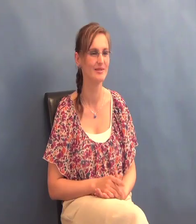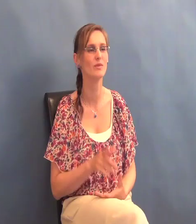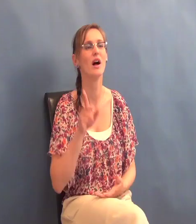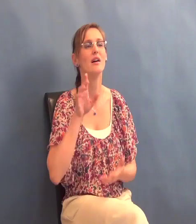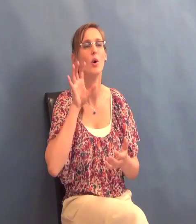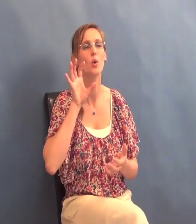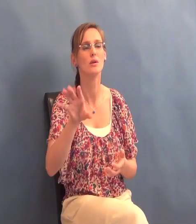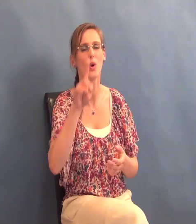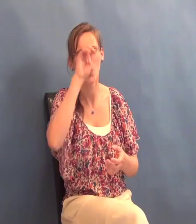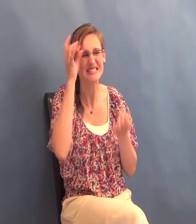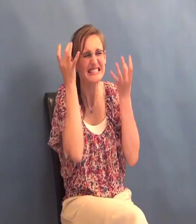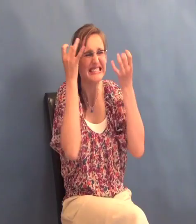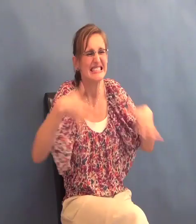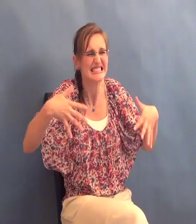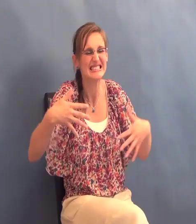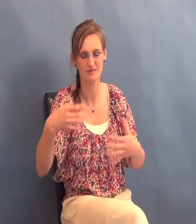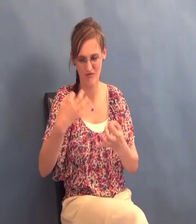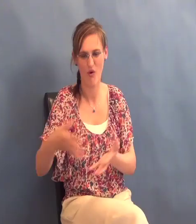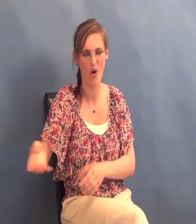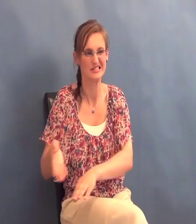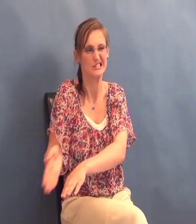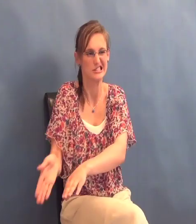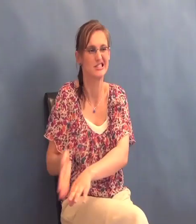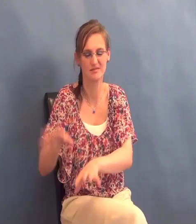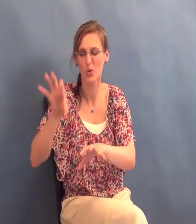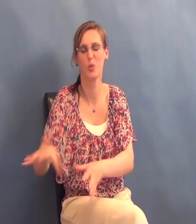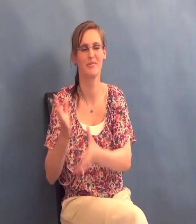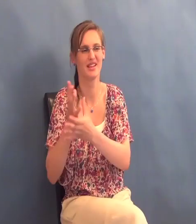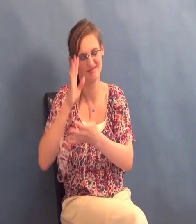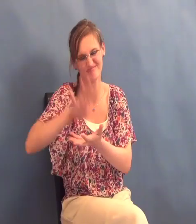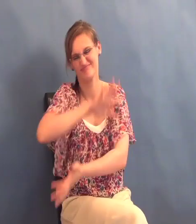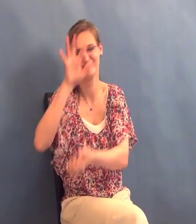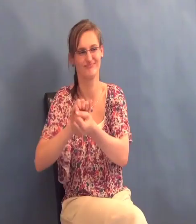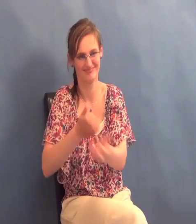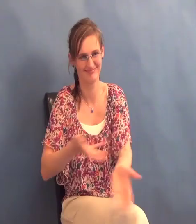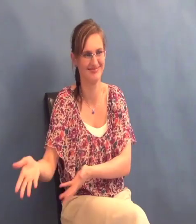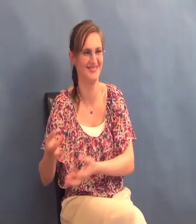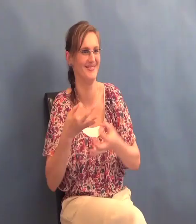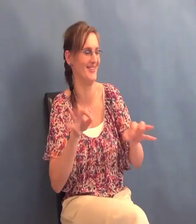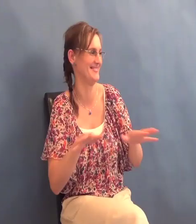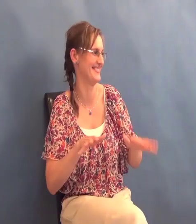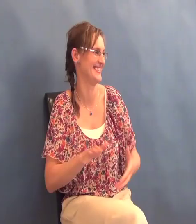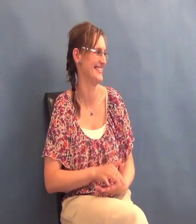Jeśli ludzie są zdenerwowani, to mogą tam piłować coś., jeśli chcą coś zniszczyć, o to tam im wolno!